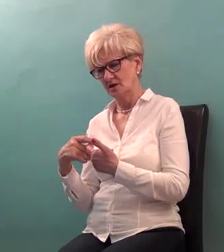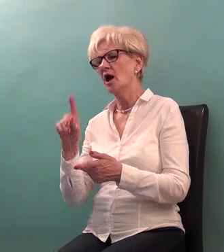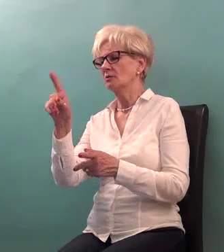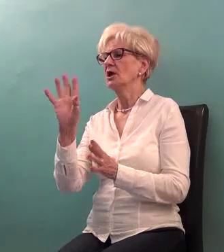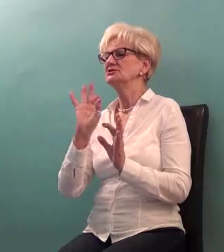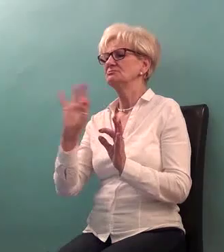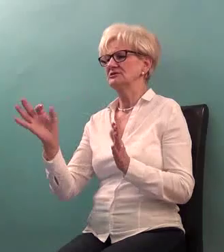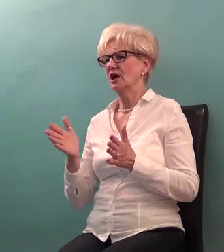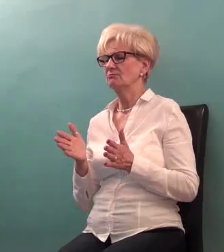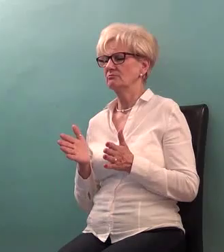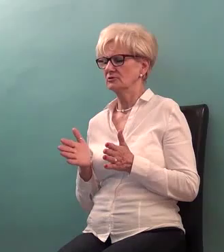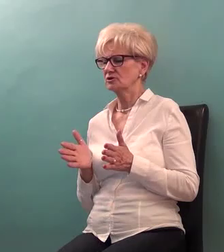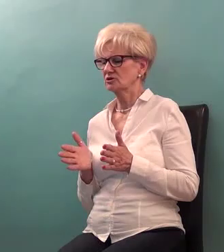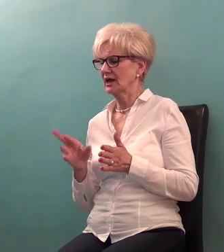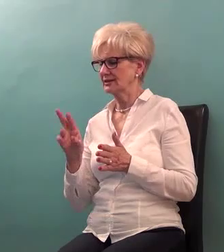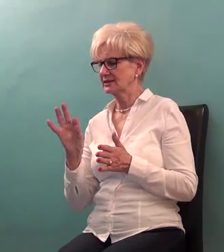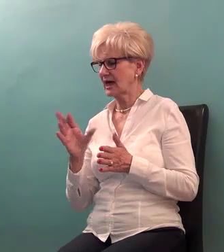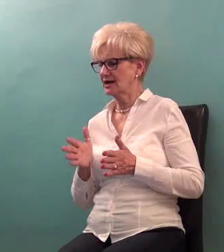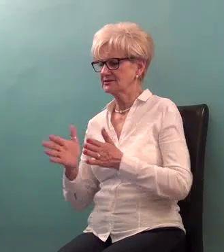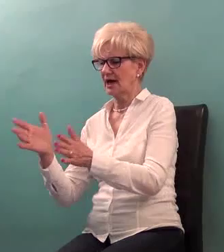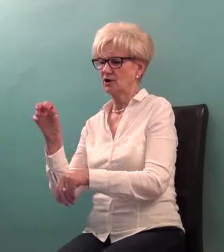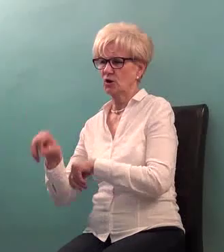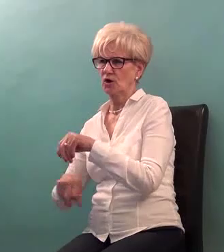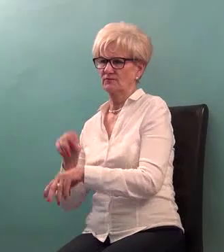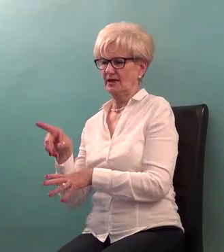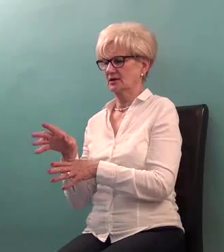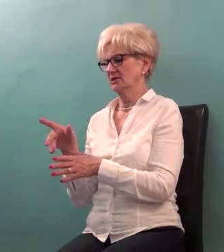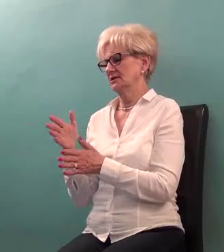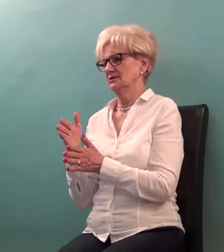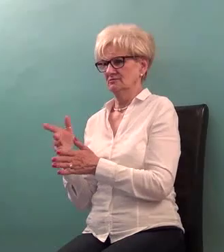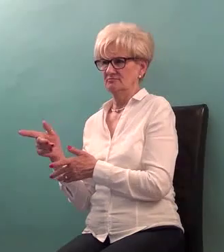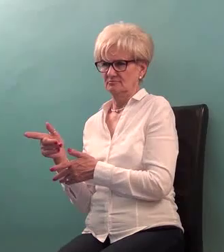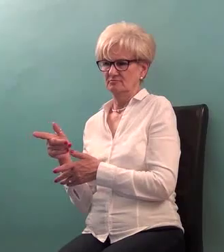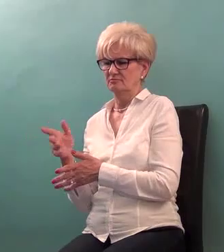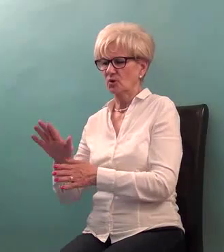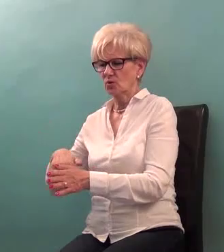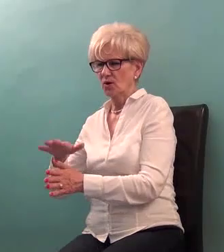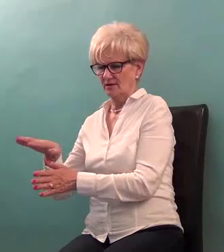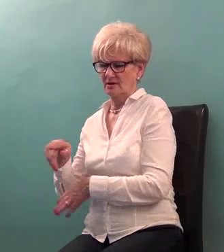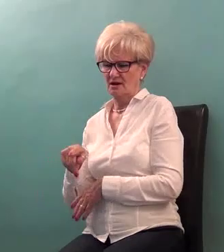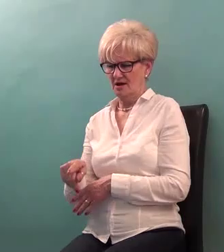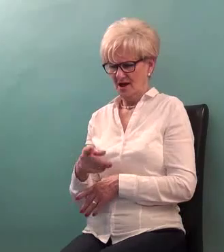Również muszą jechać po specjalnej ulicy, po trasie rowerowej, tak samo na hulajnodze.